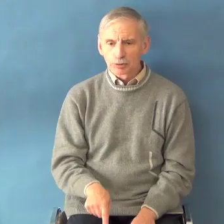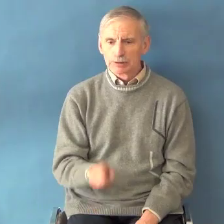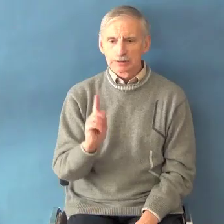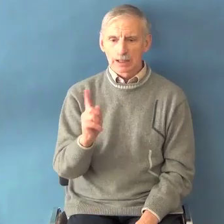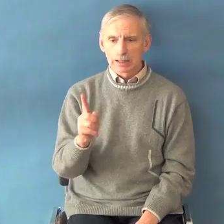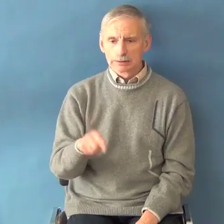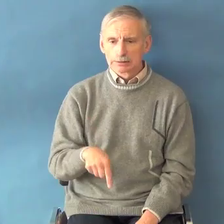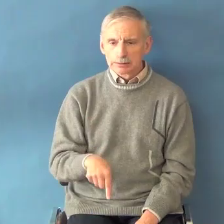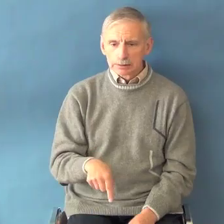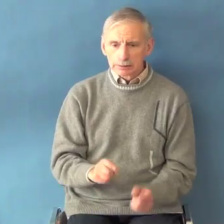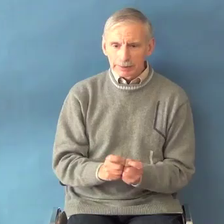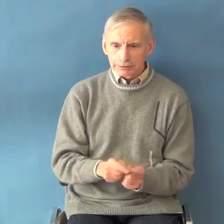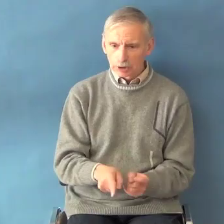Zakaz stawania blisko.